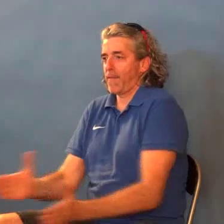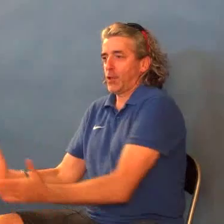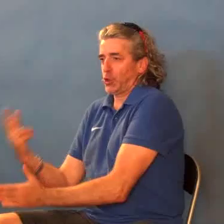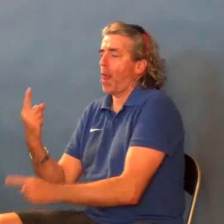Jeden z nich był pusty.